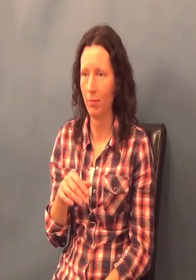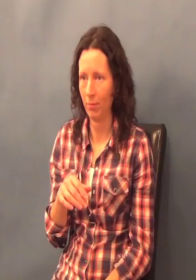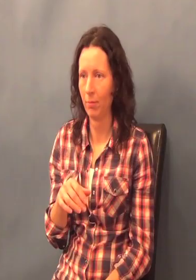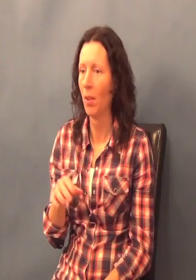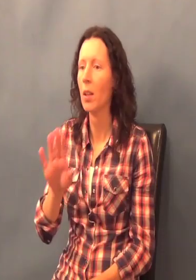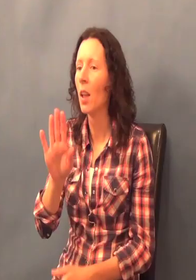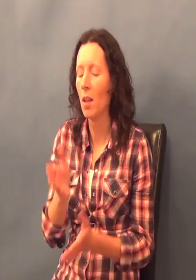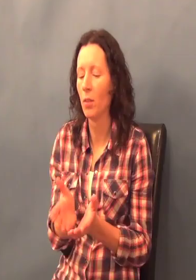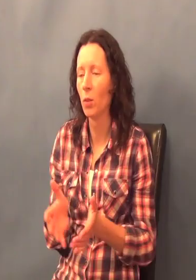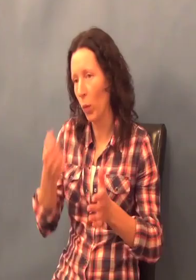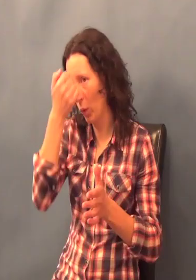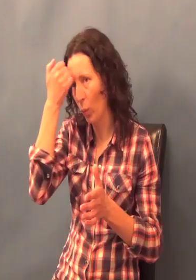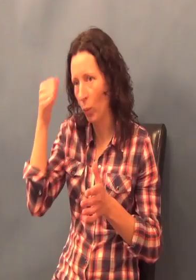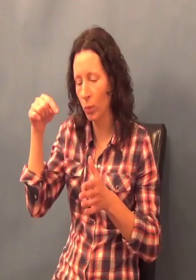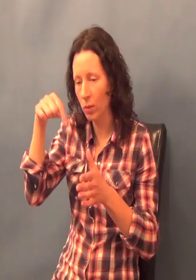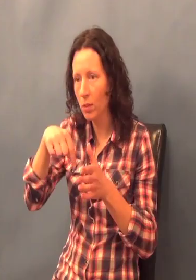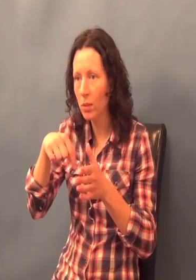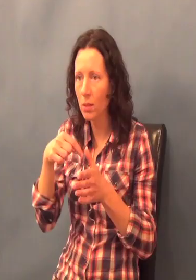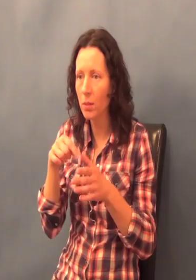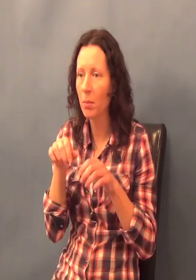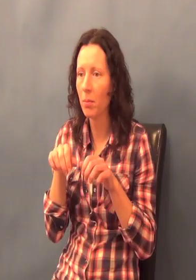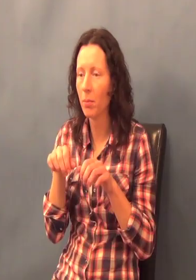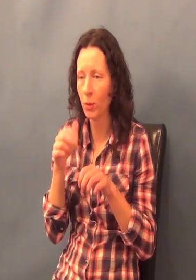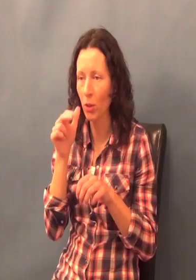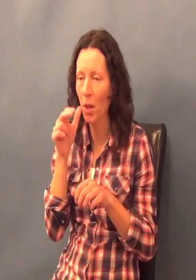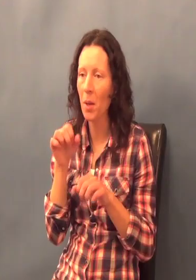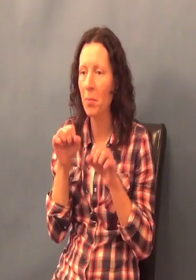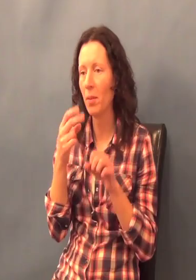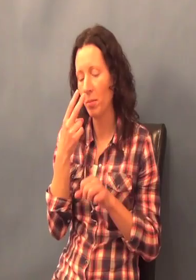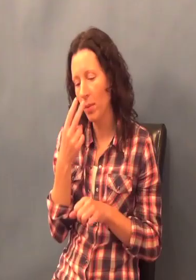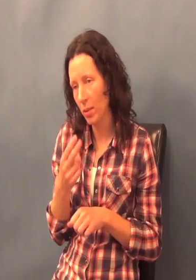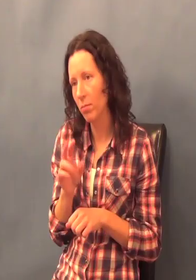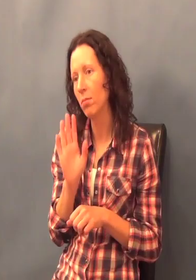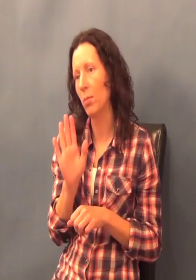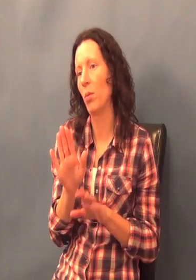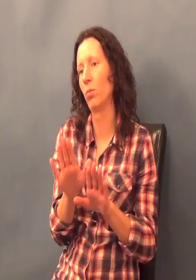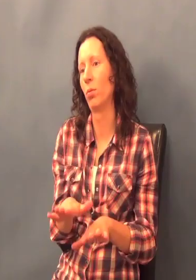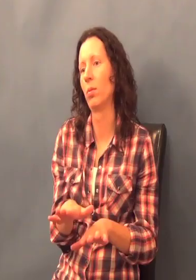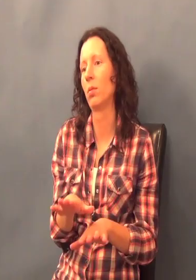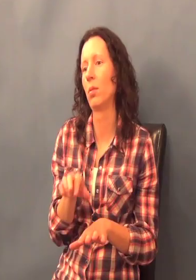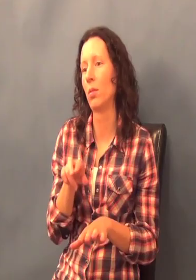Nie, to szklany pojemnik i w środku jest żaba, chłopiec na nią patrzy, potem zostawia ją i idzie...